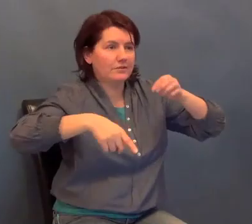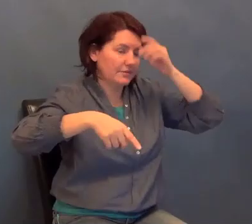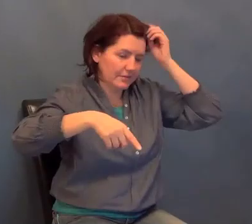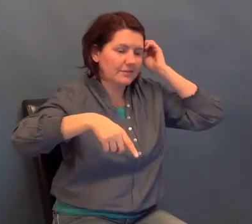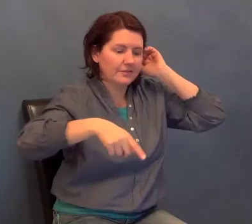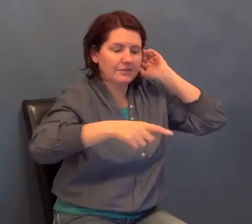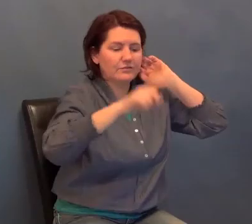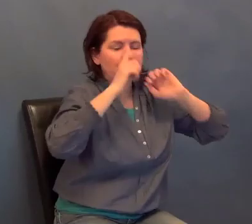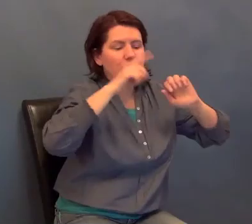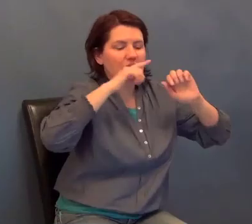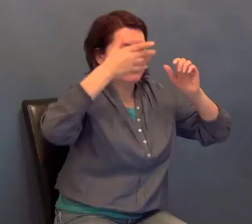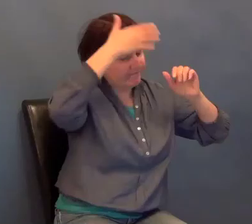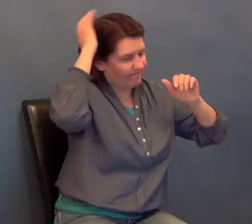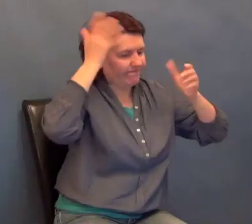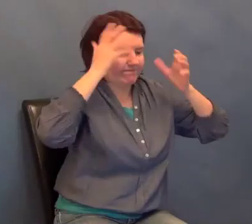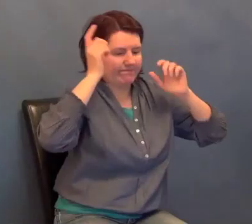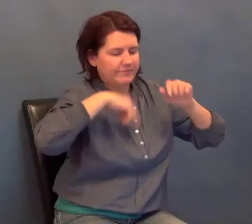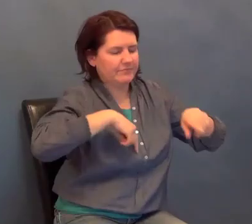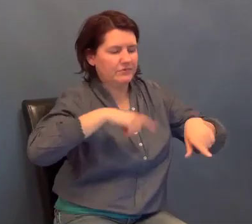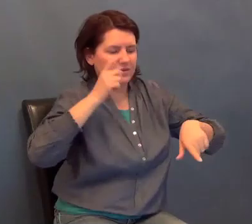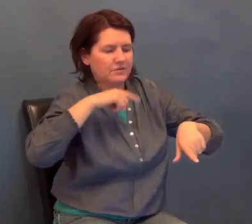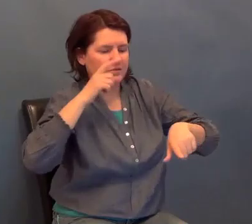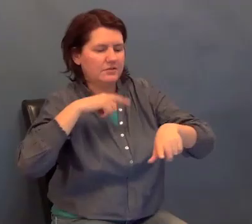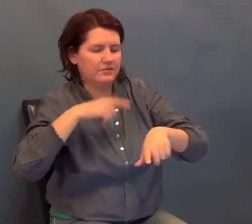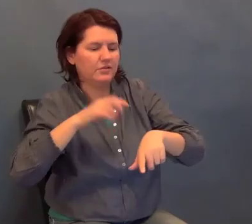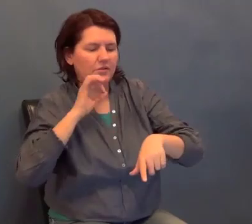To źle założony kask - tak jest pokazane. To źle. Źle.